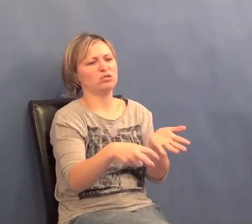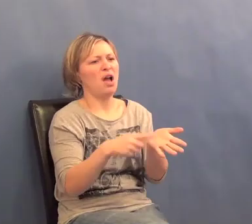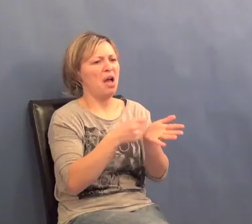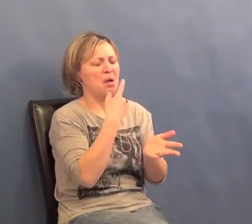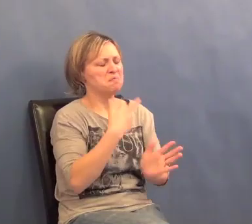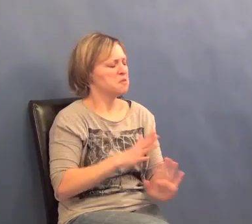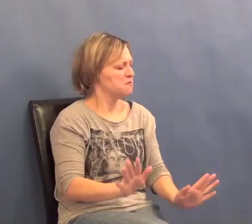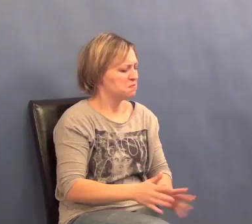Bez tabletek.